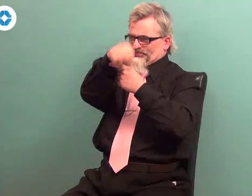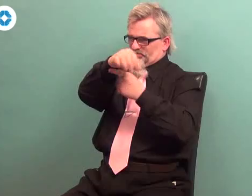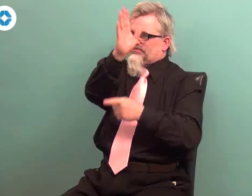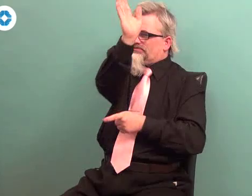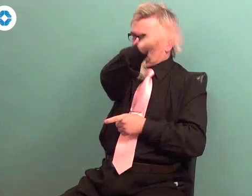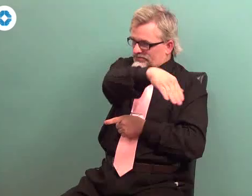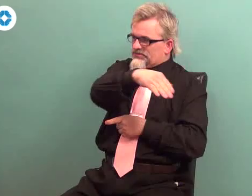Został w pokoju.